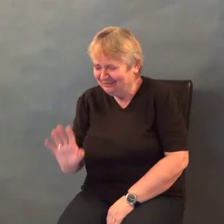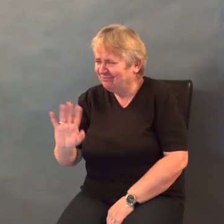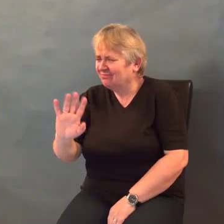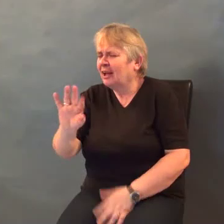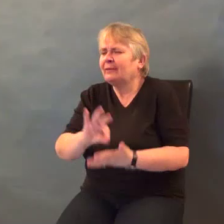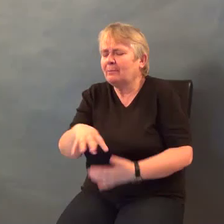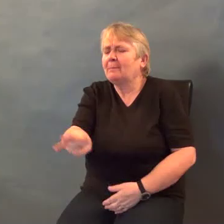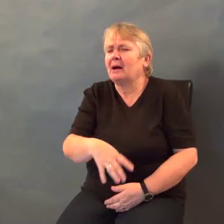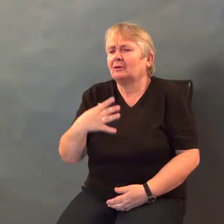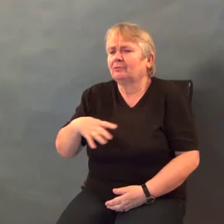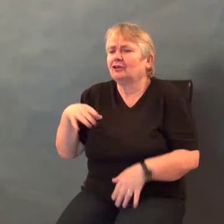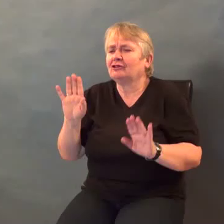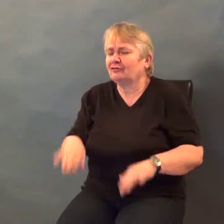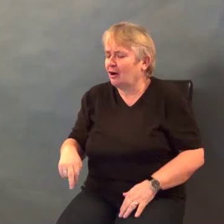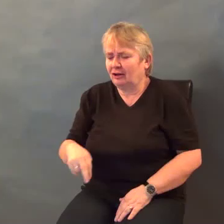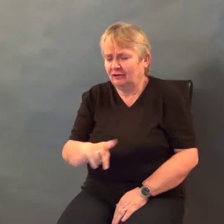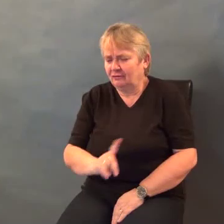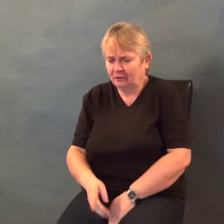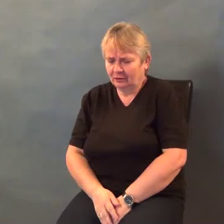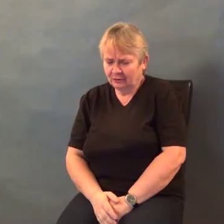Nie, pewnie chodzi o to, że nie ma pozwolenia, żeby przejść bez pasów dla pieszych.